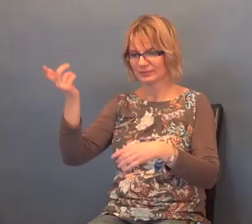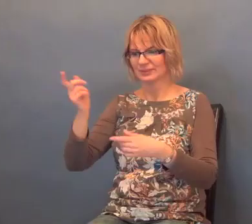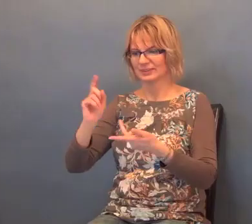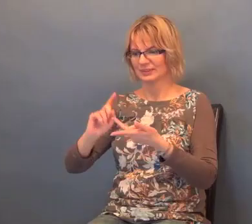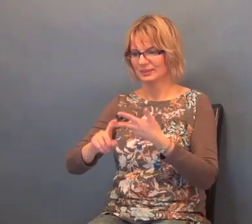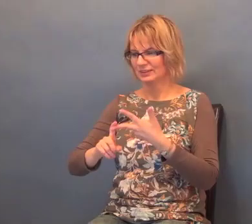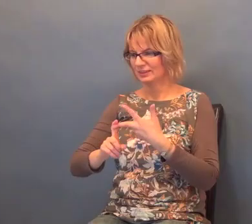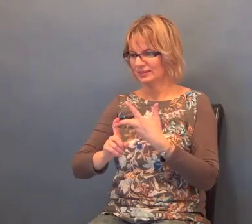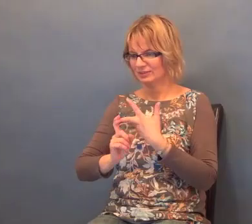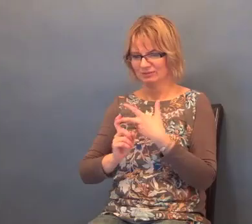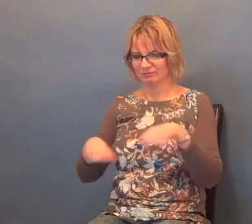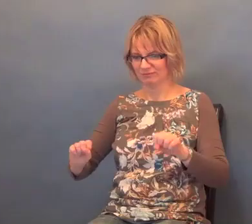Trzeci to...